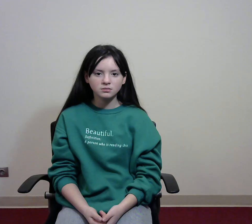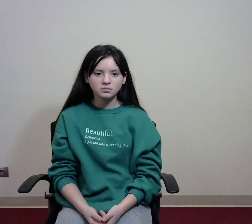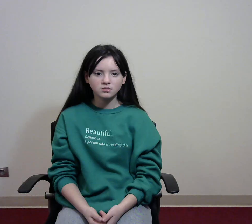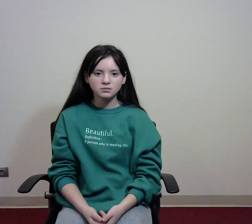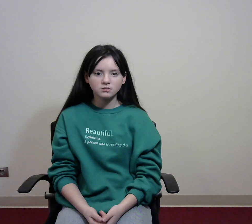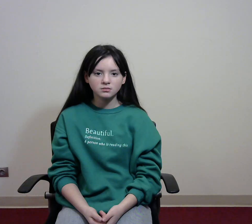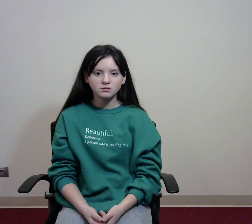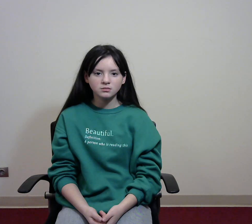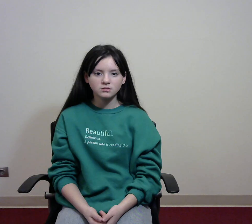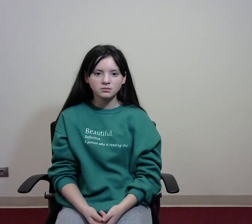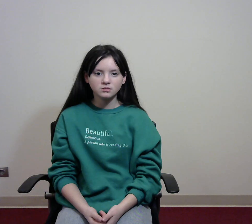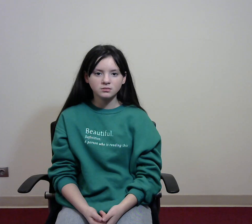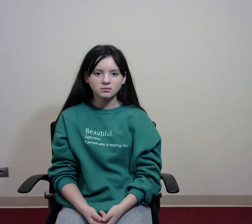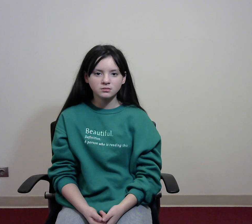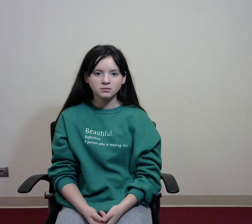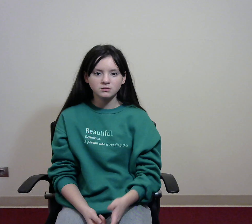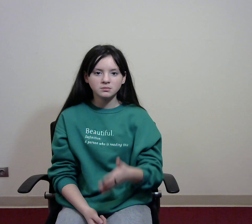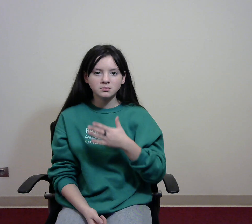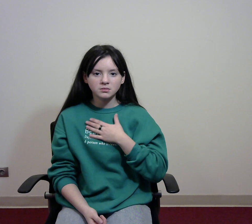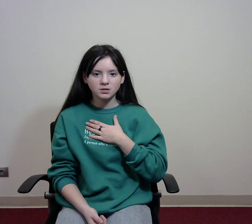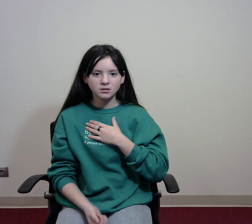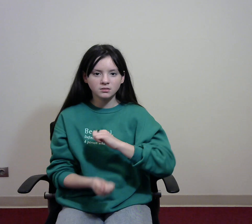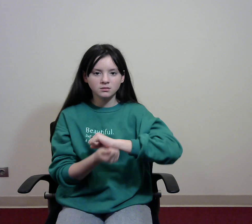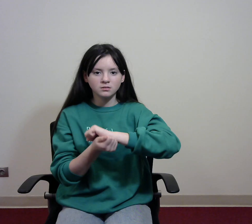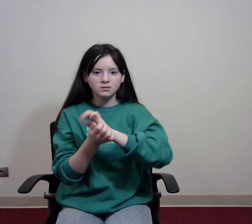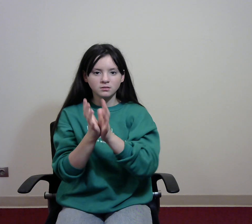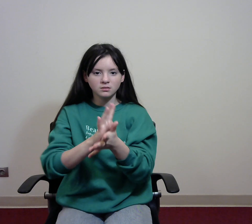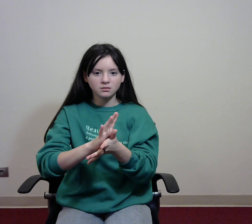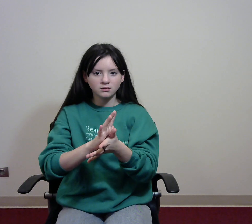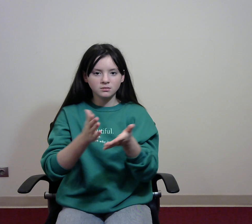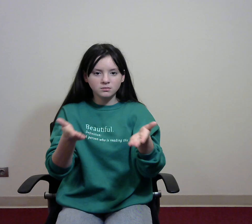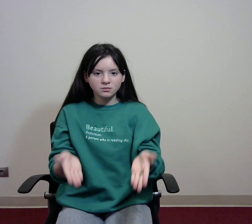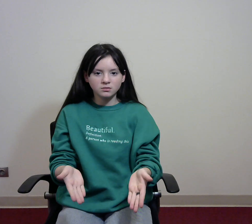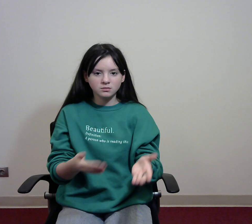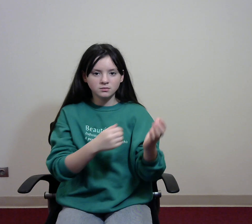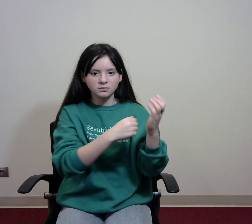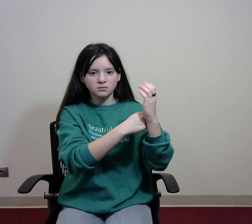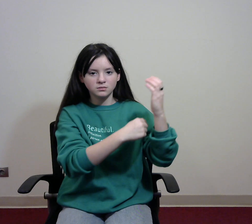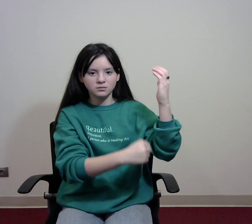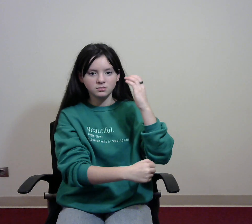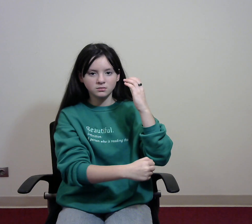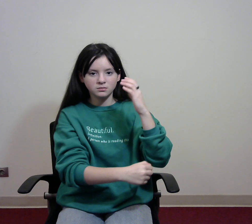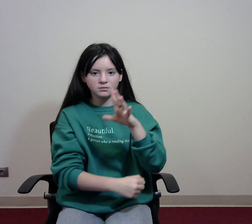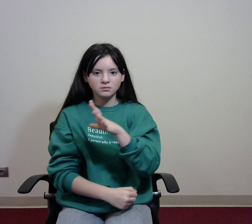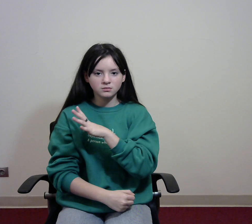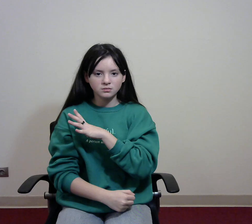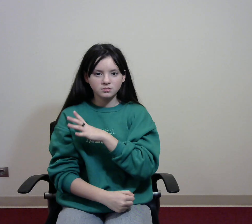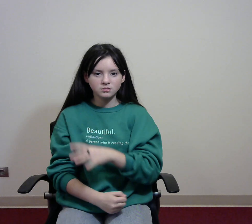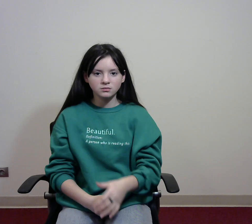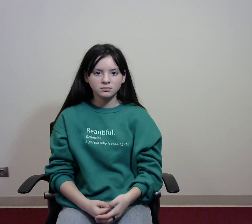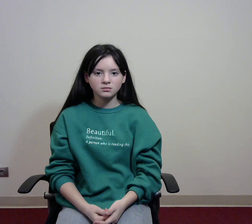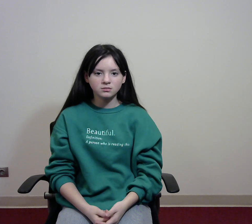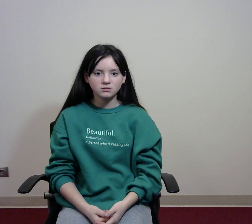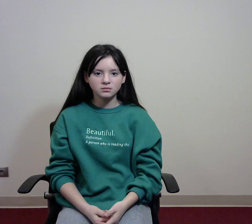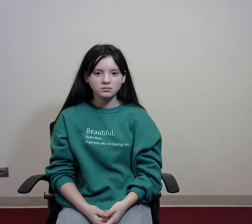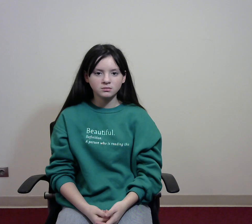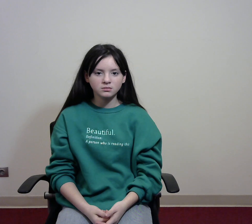Məni ASAN Xidmətdən bura göndəriblər